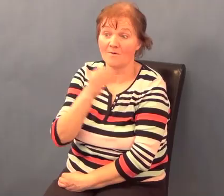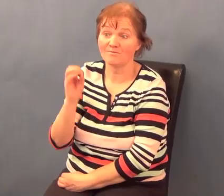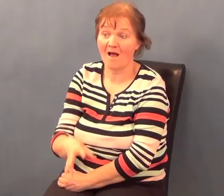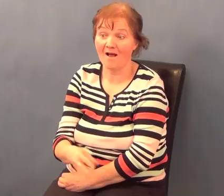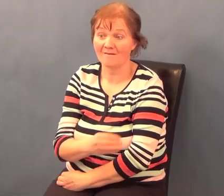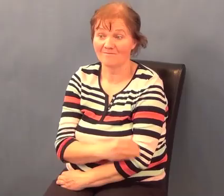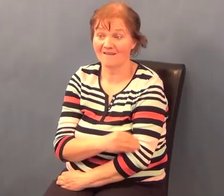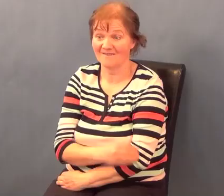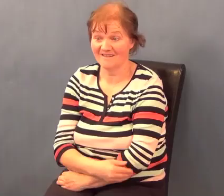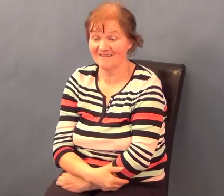Brak materiału.